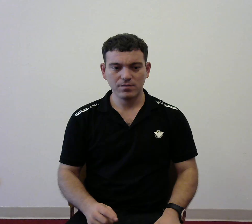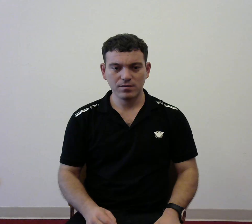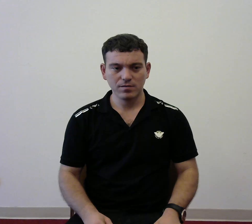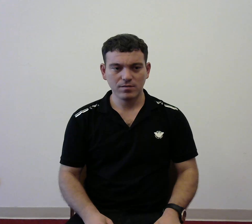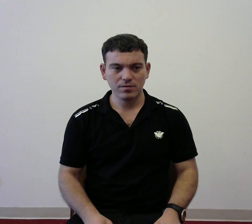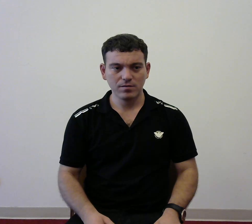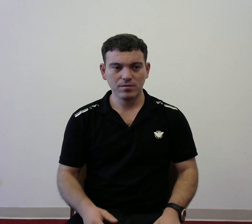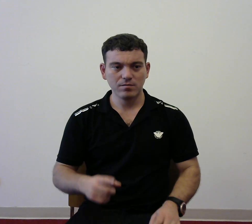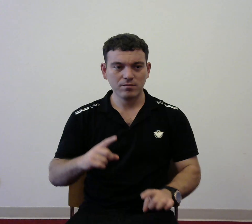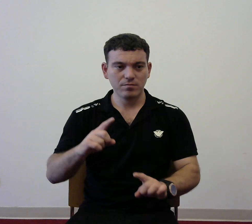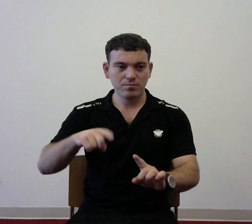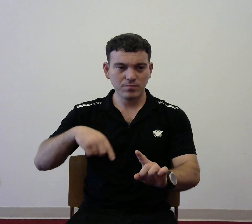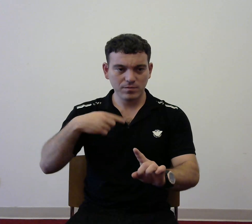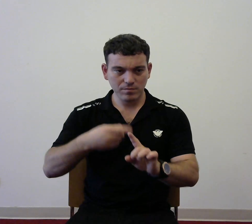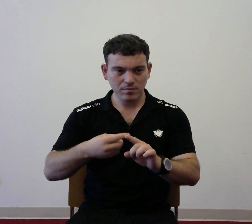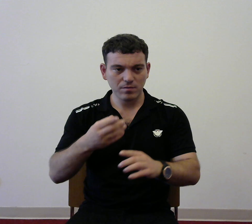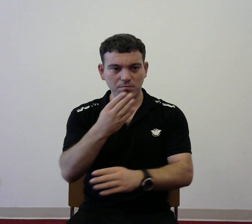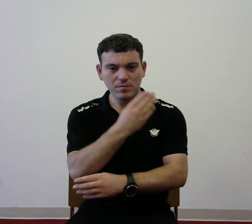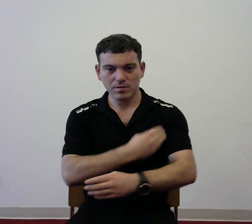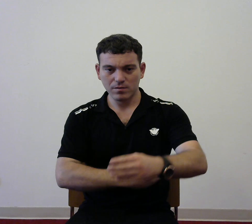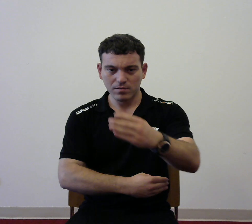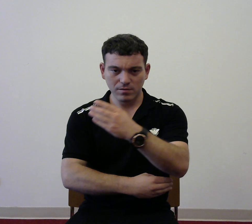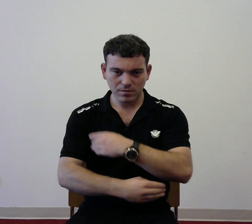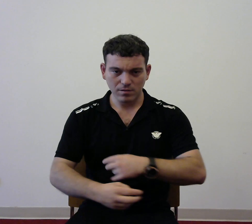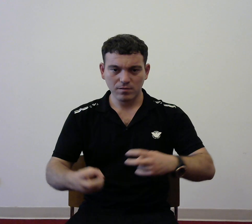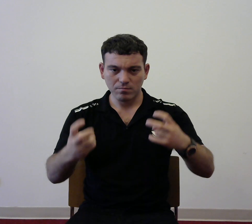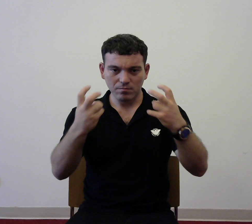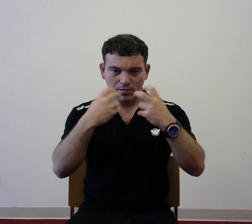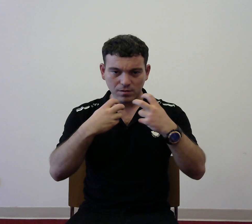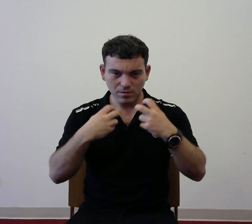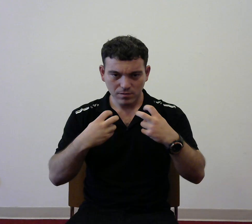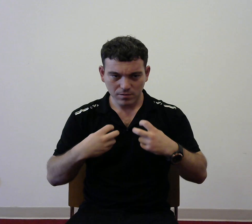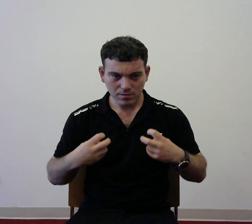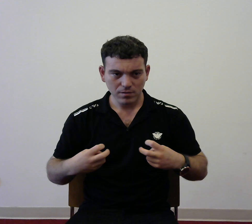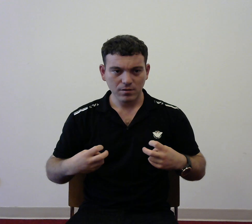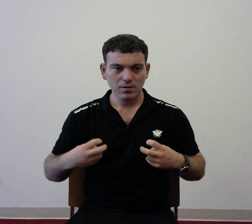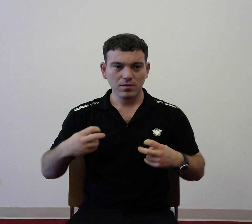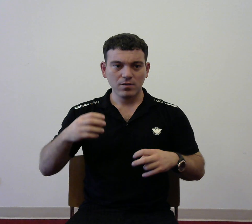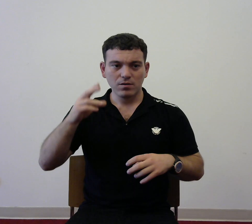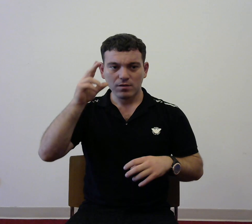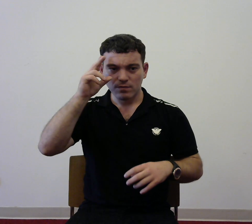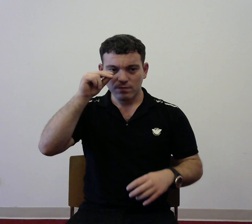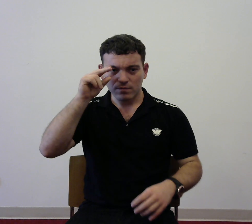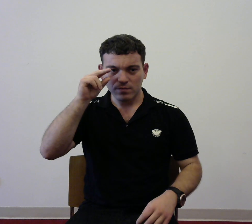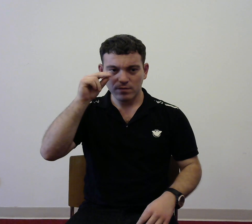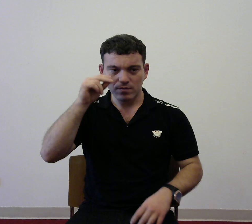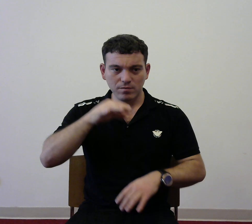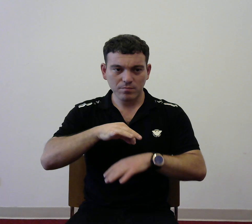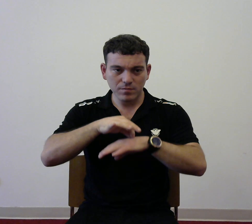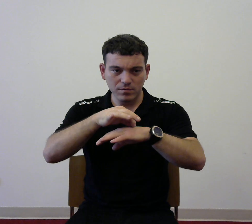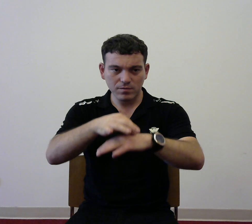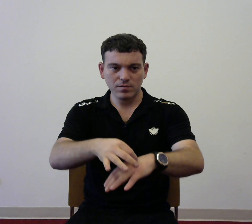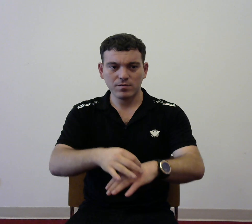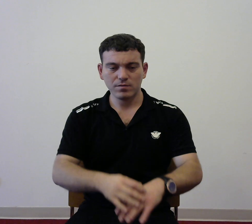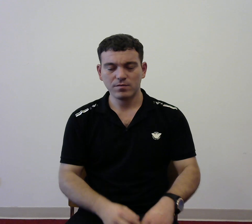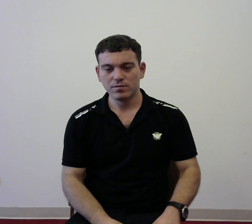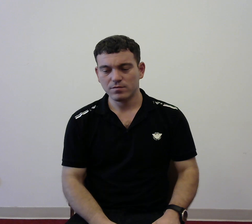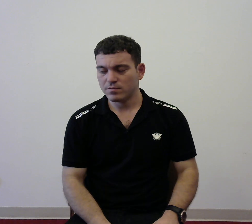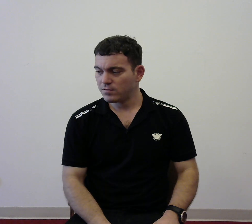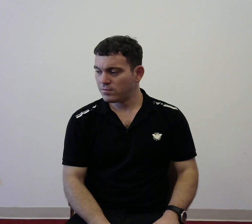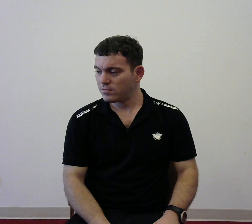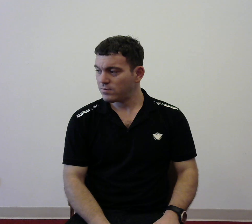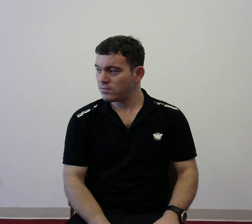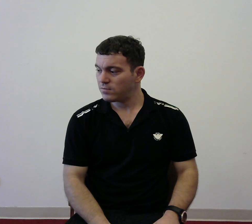Növbəti əlillik müayinəsi nə zaman keçiriləcək?